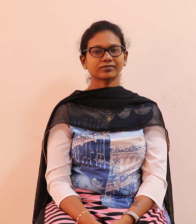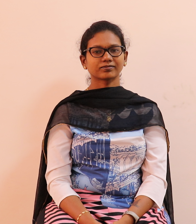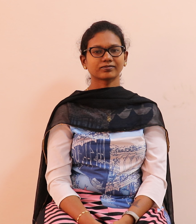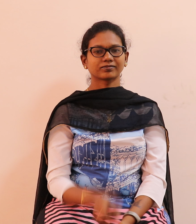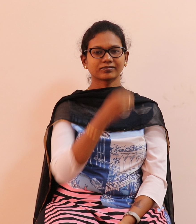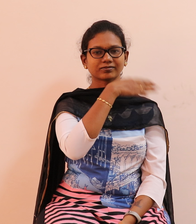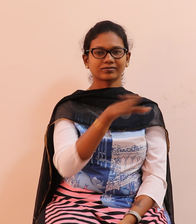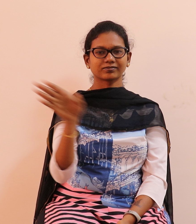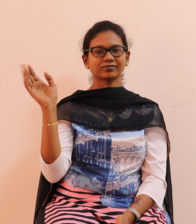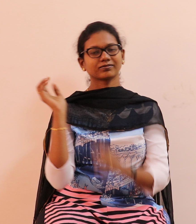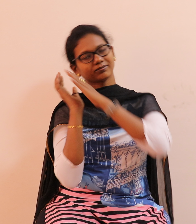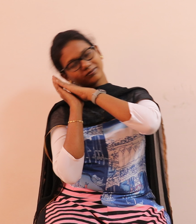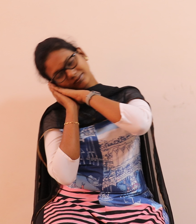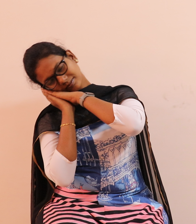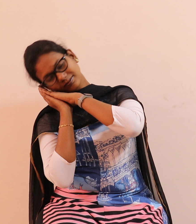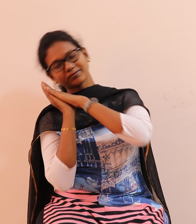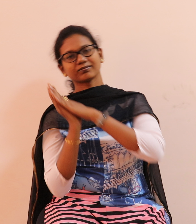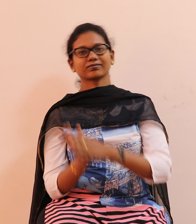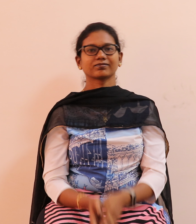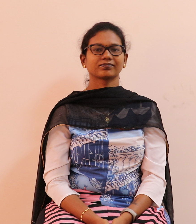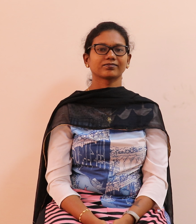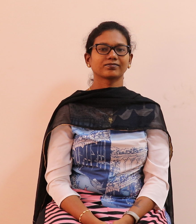go and sleep